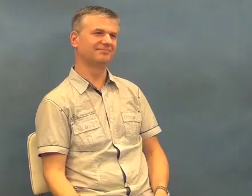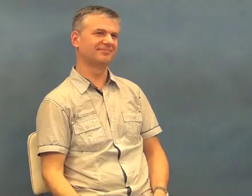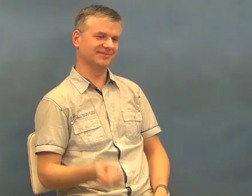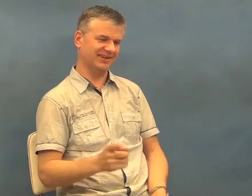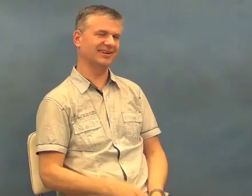Zakaz.